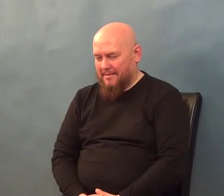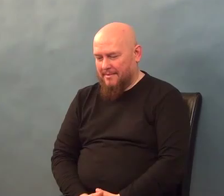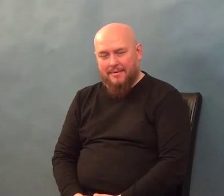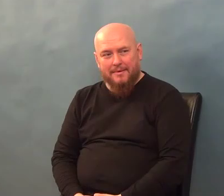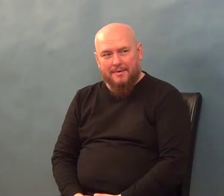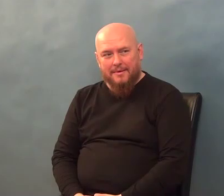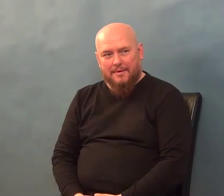Nie ma kto ich pilnować.